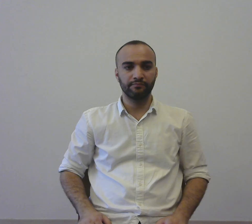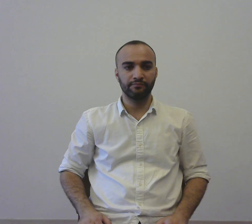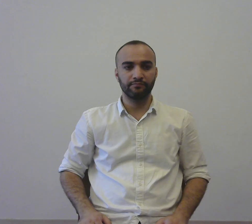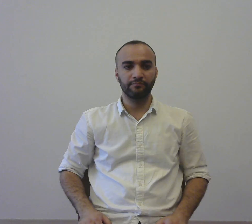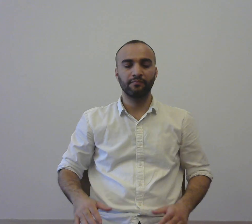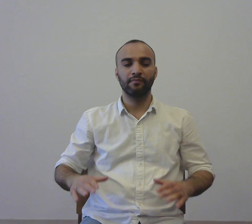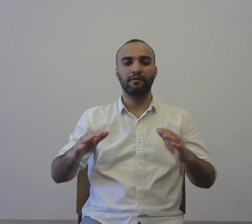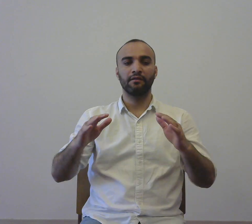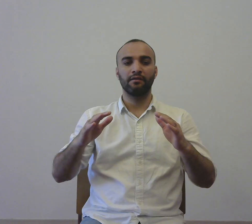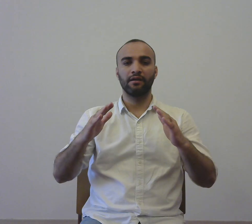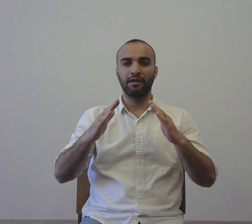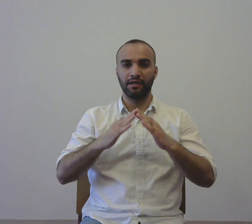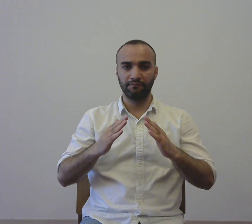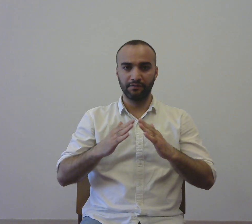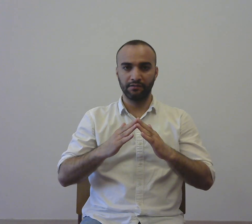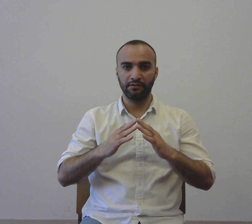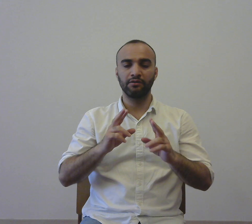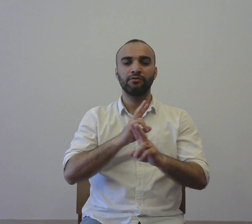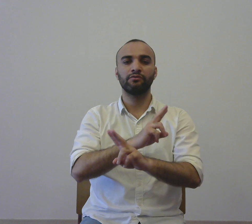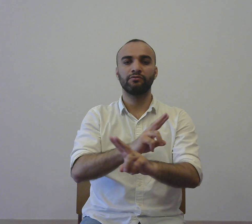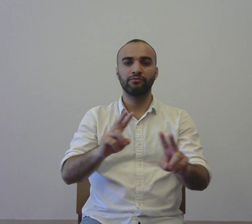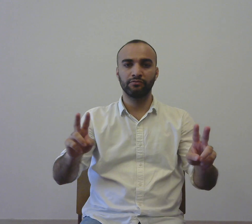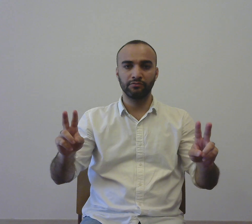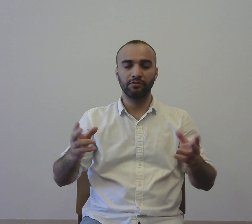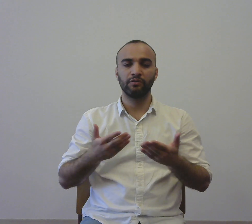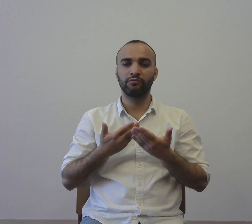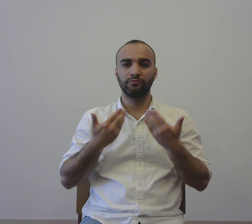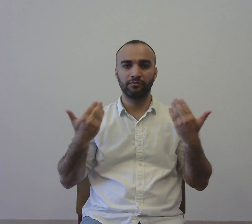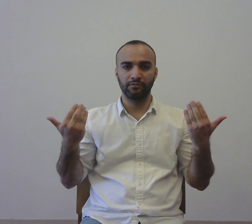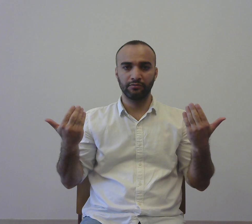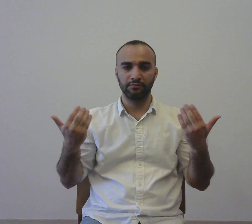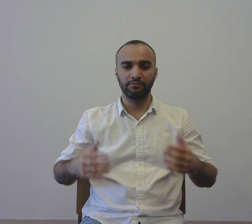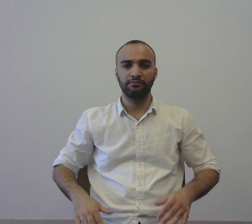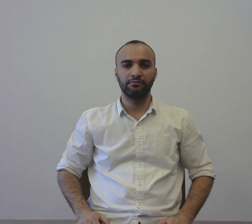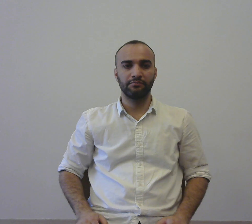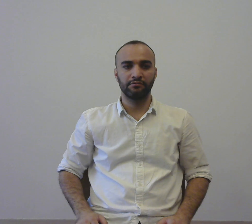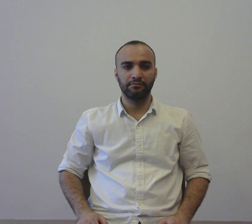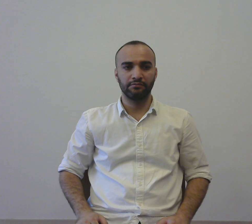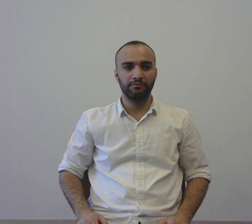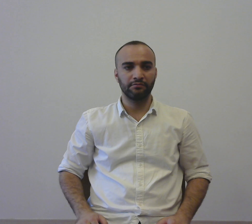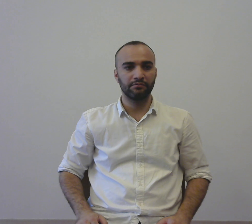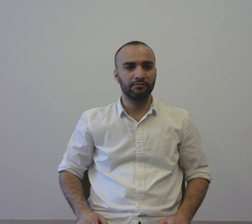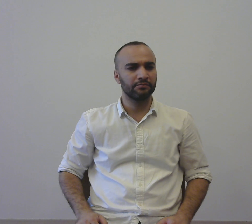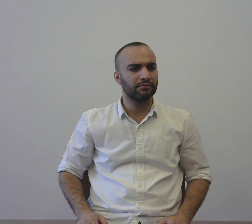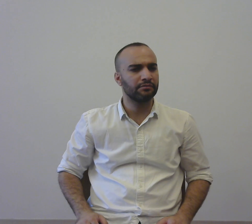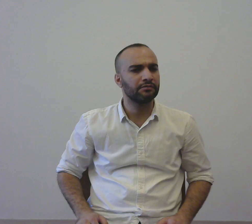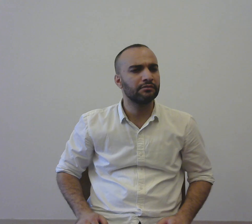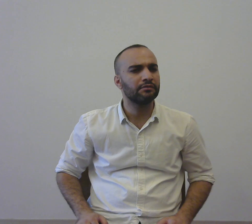Evdə heç kəs yoxdur